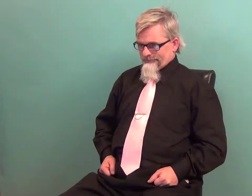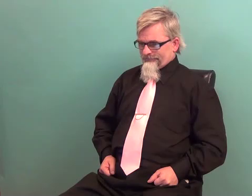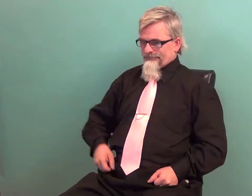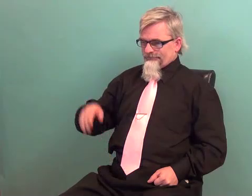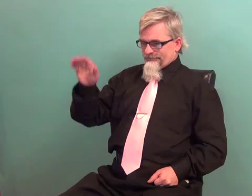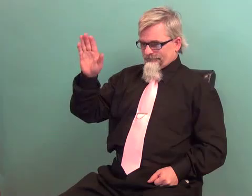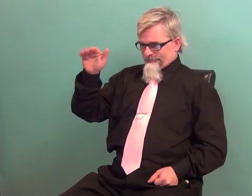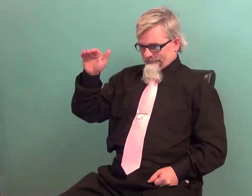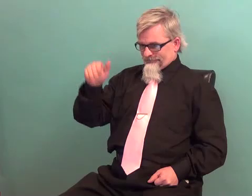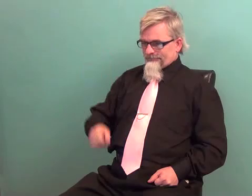Papa.